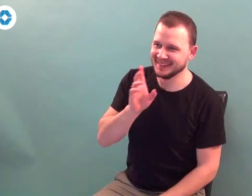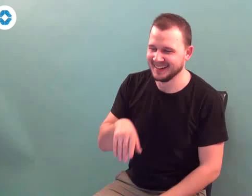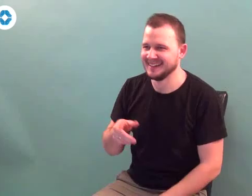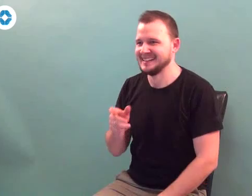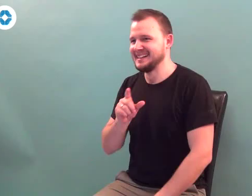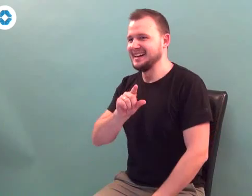Odchodzi.